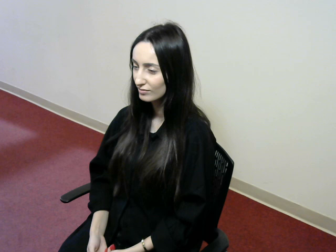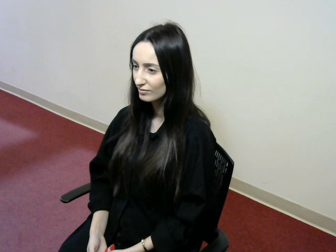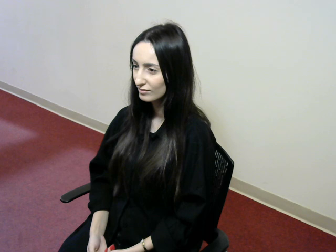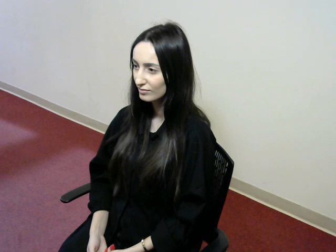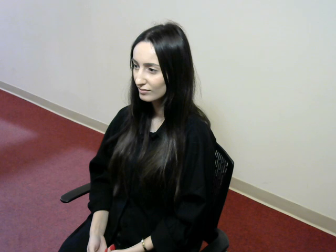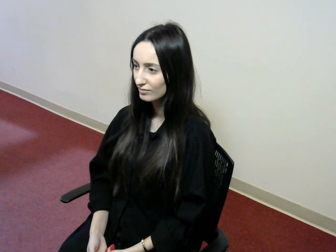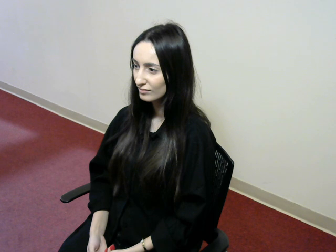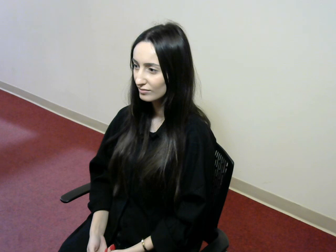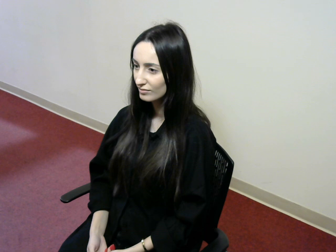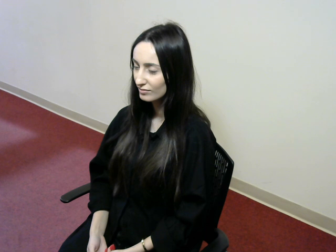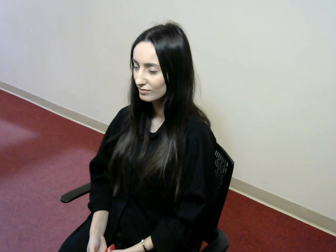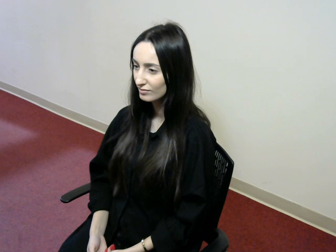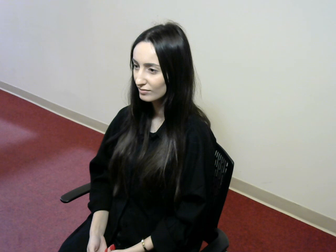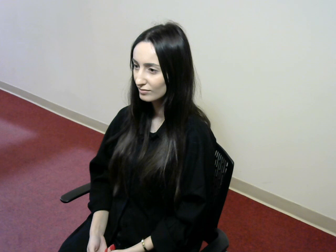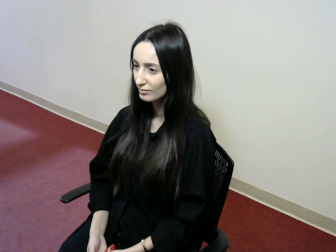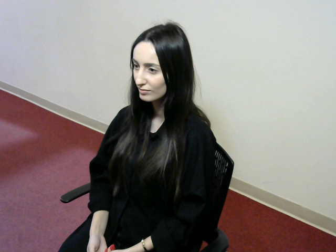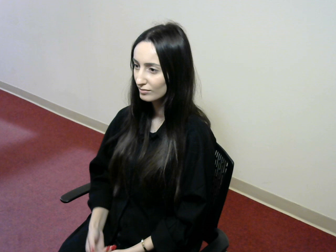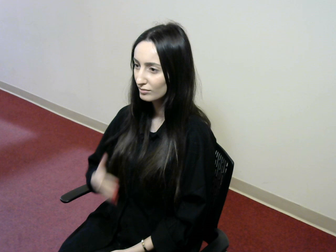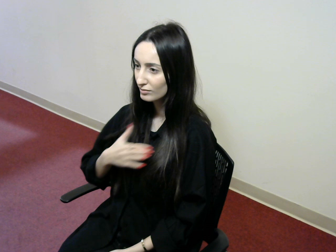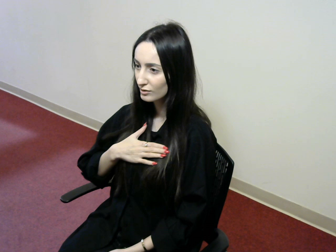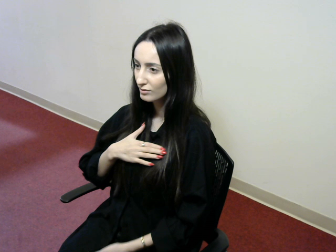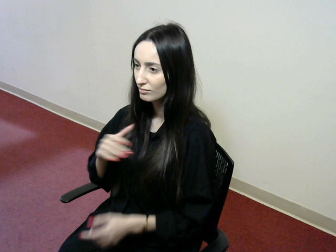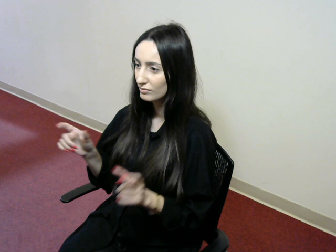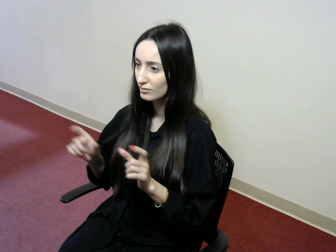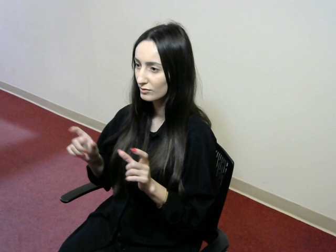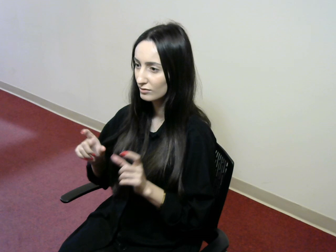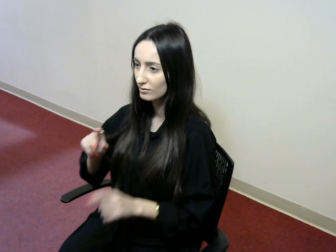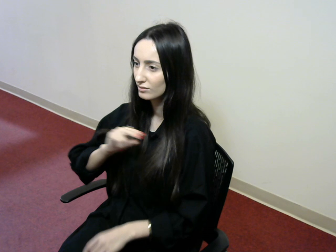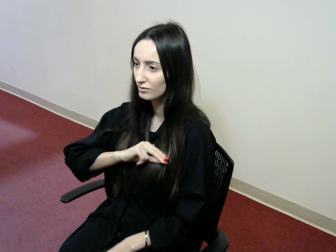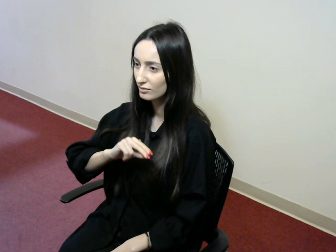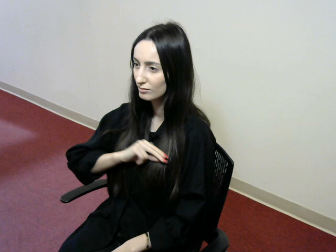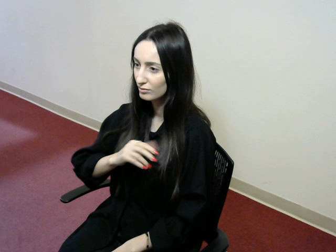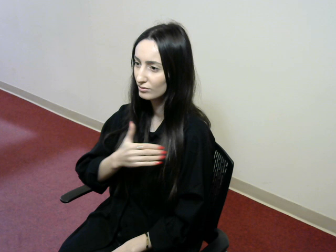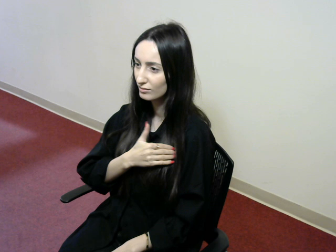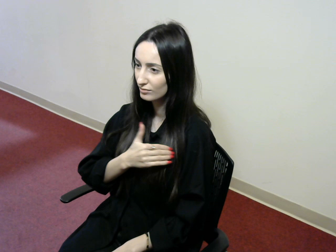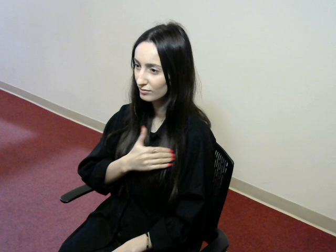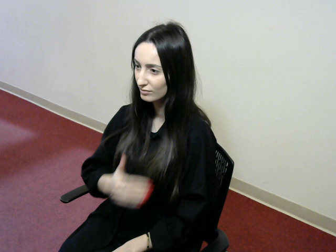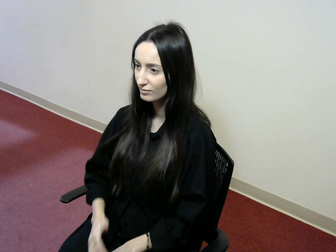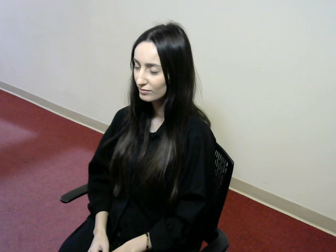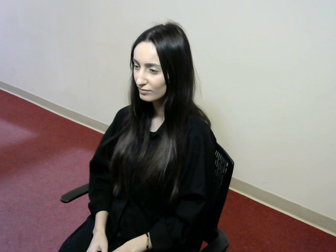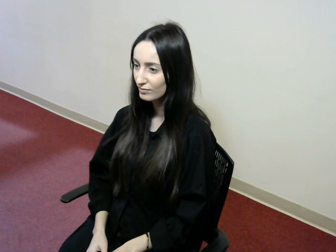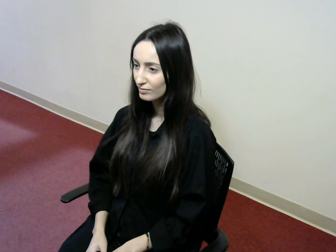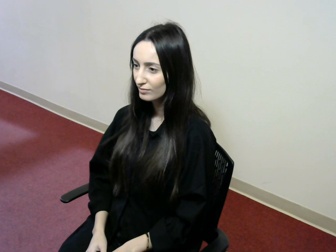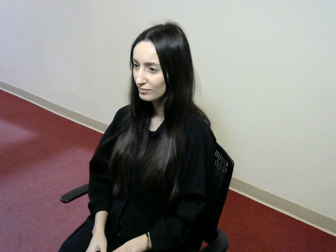Mən marketdə işləmək istəyirəm